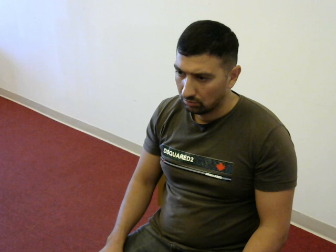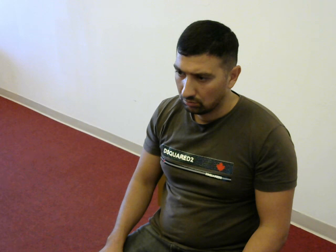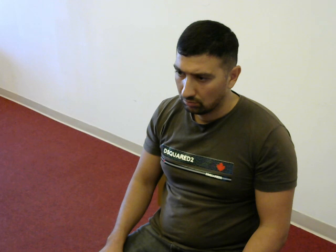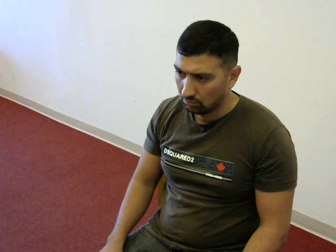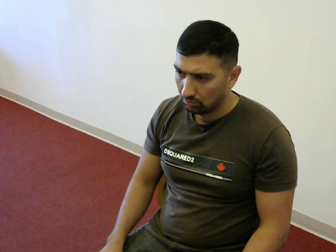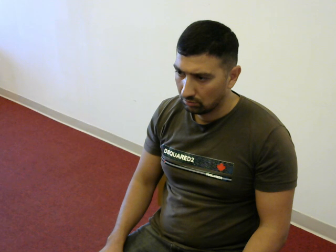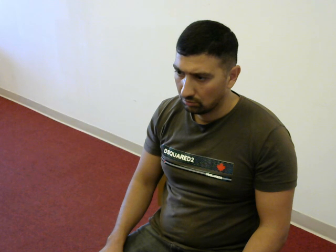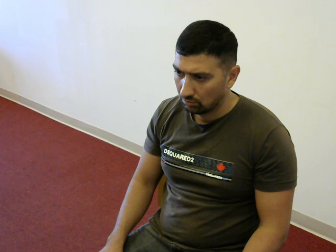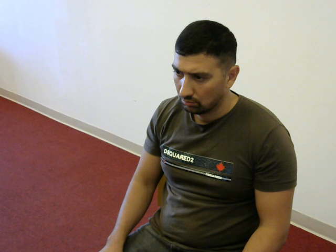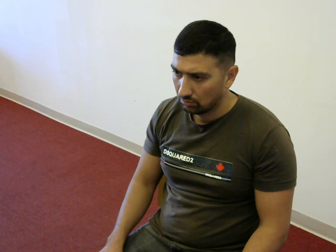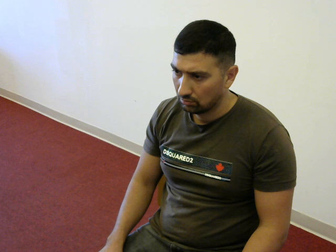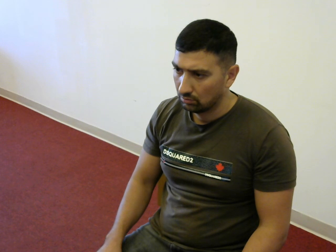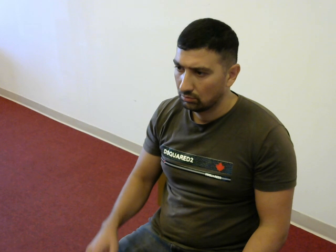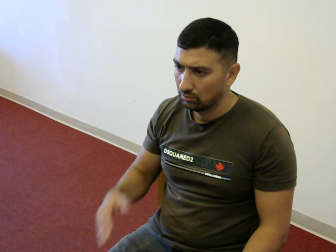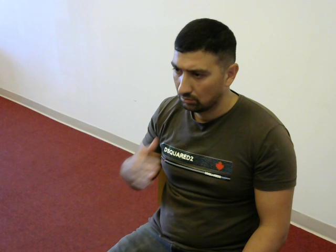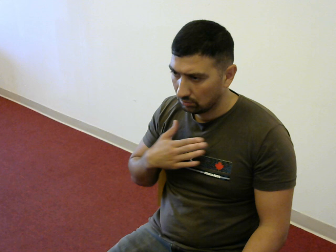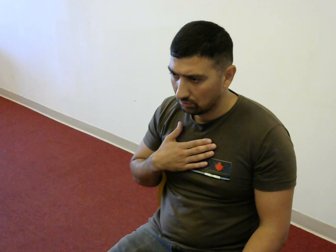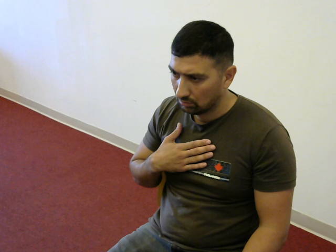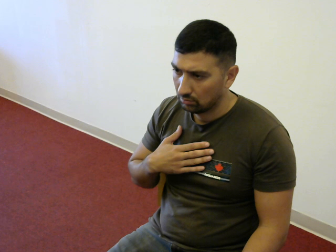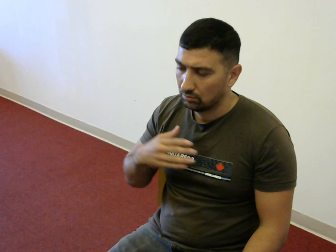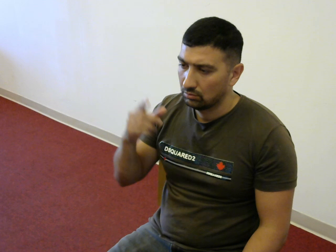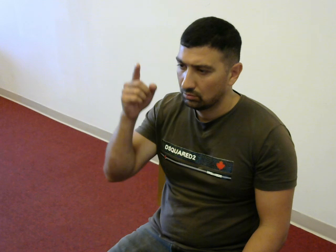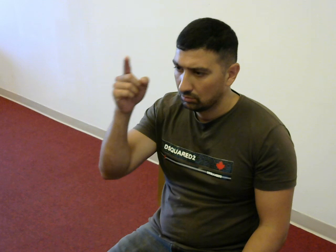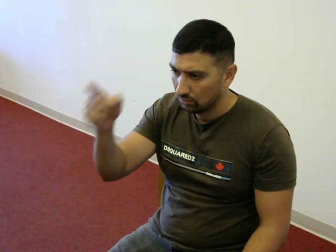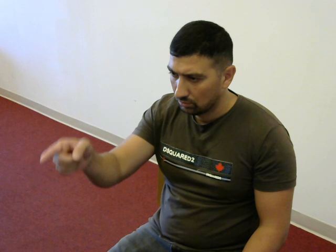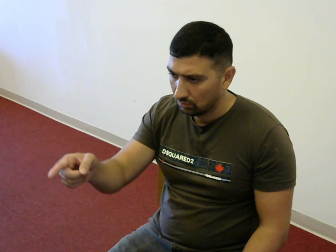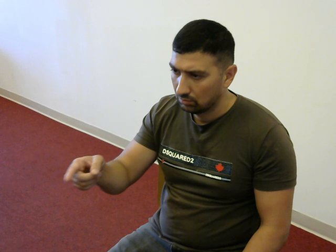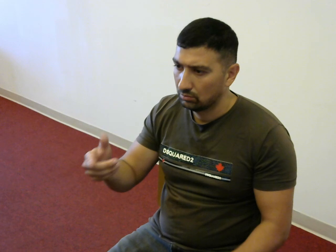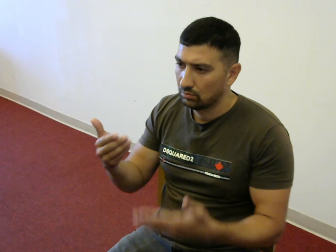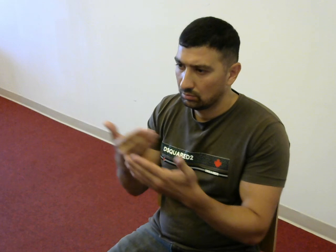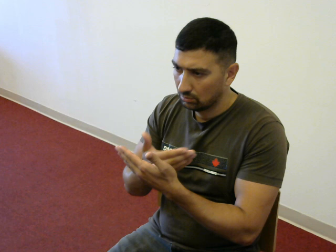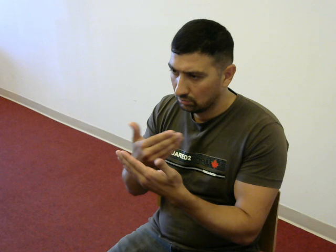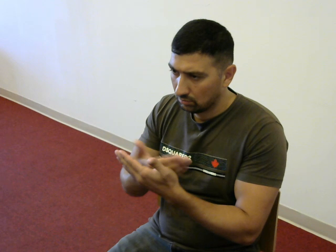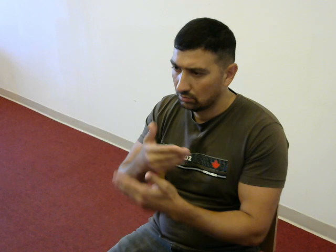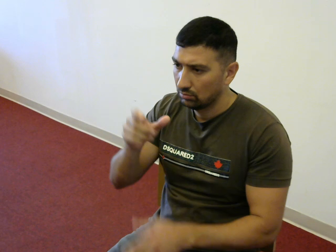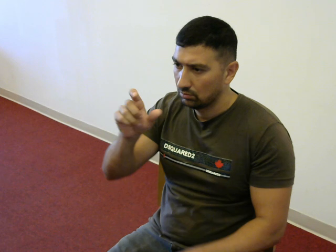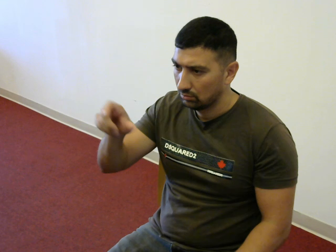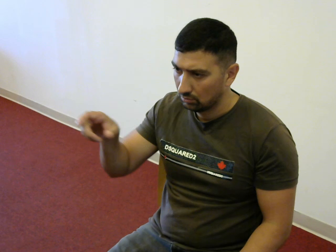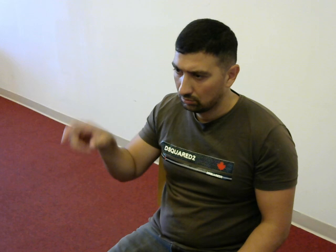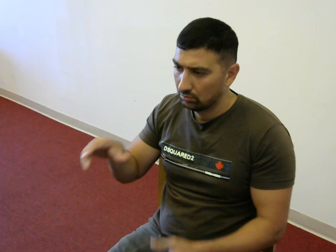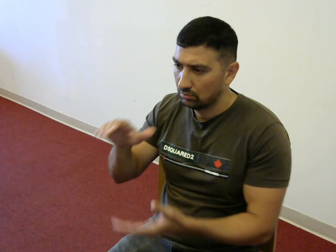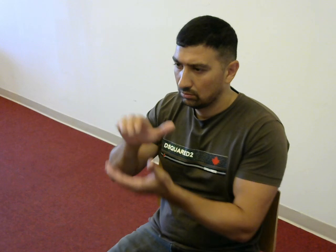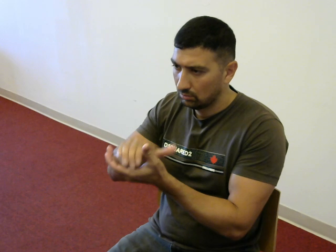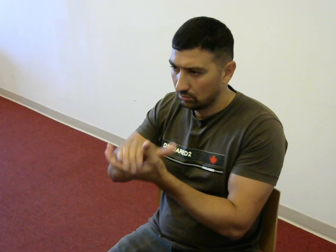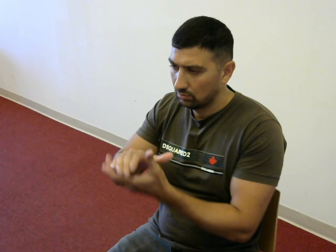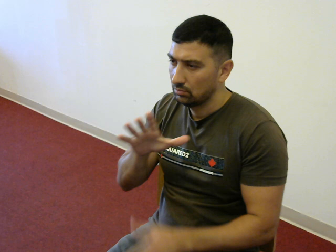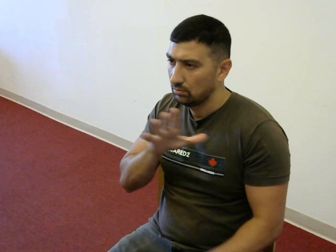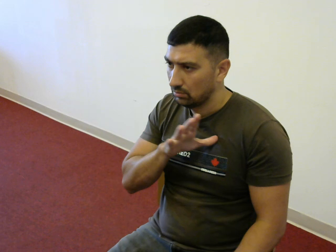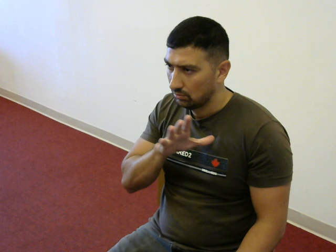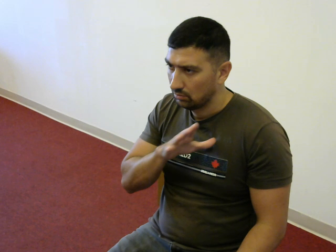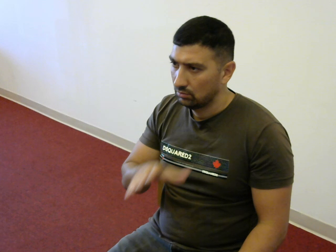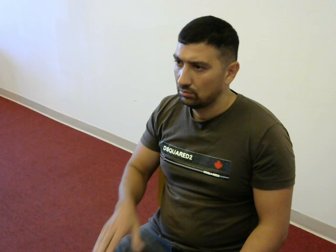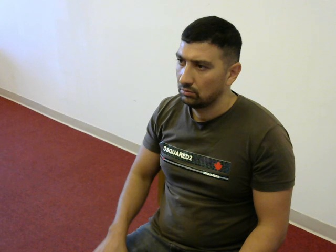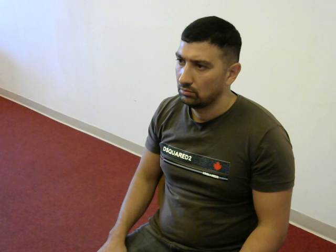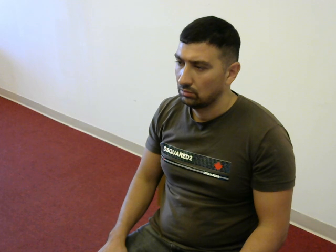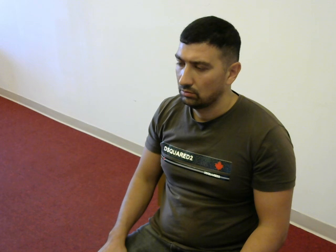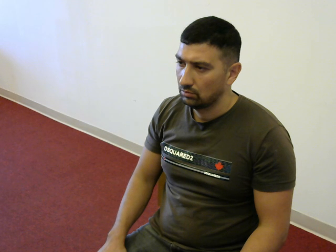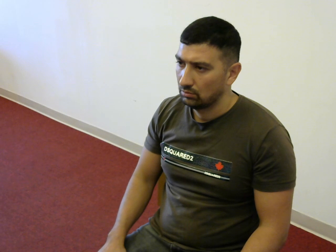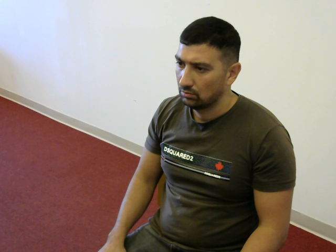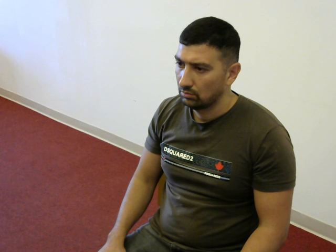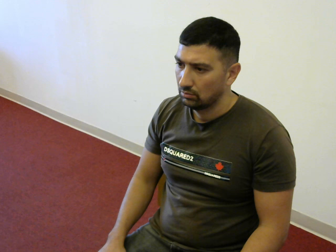Mən orda yeni insanlarla tanış oldum